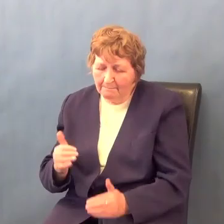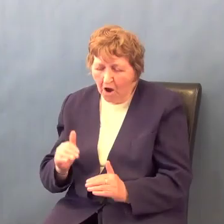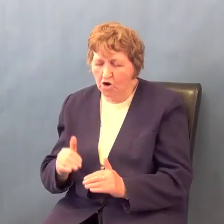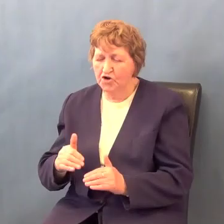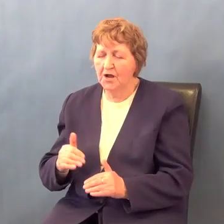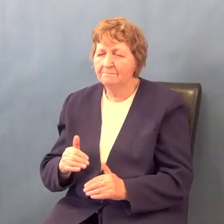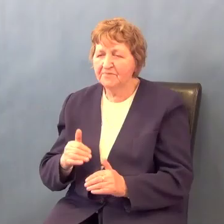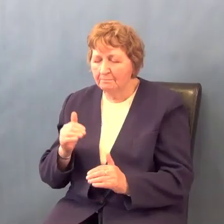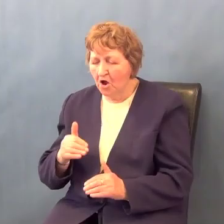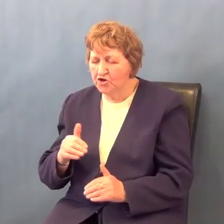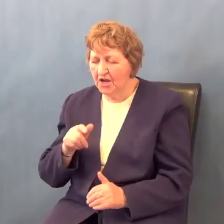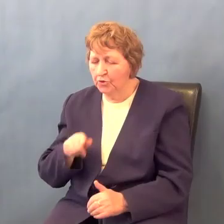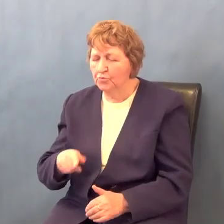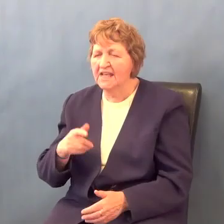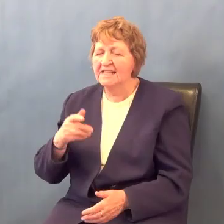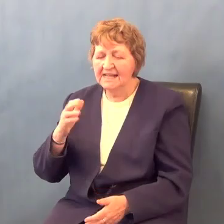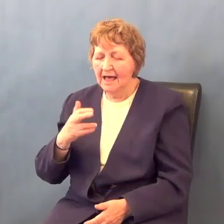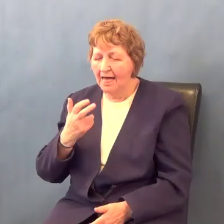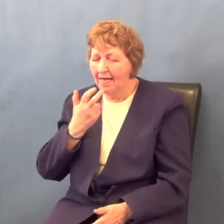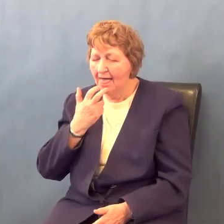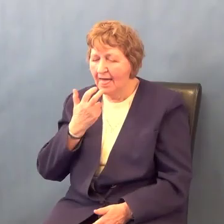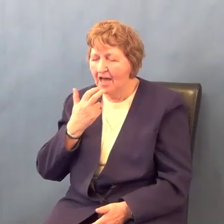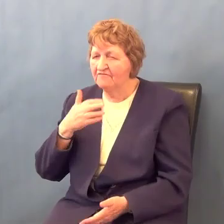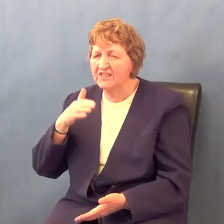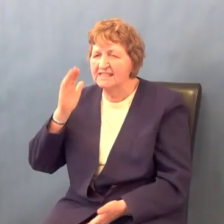Może to jest prąd wysokiego napięcia.